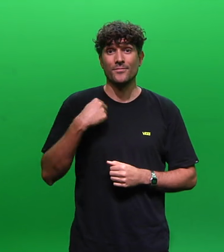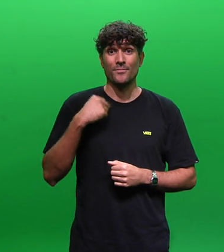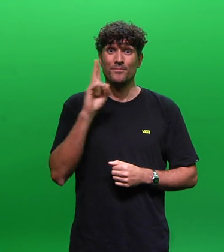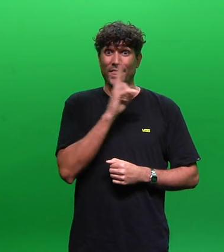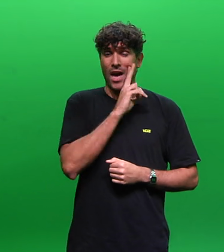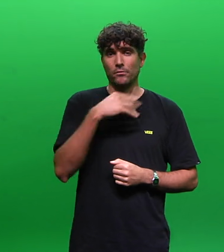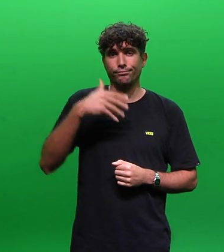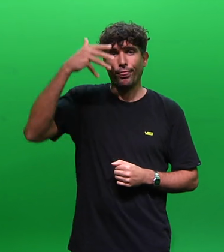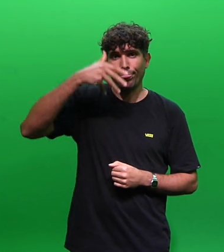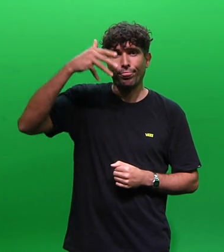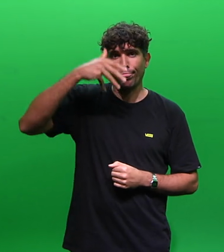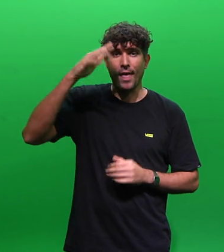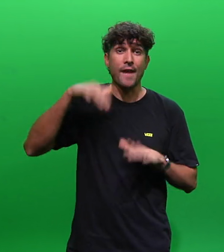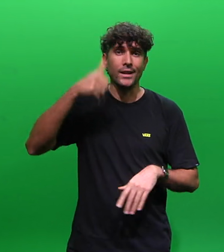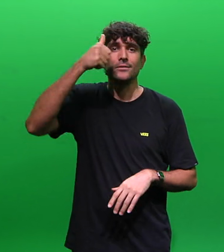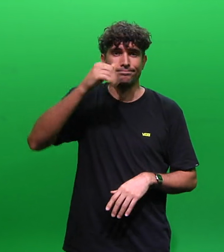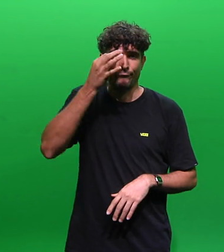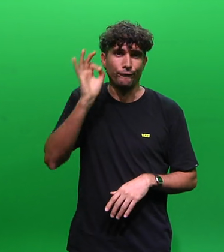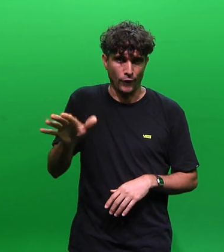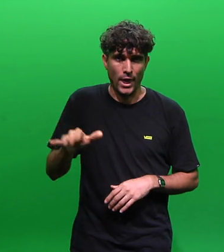La meva mare tenia cataractes i al final la van operar.